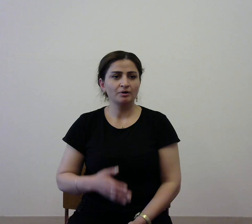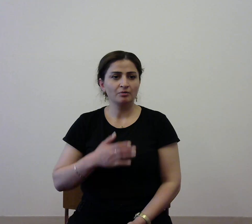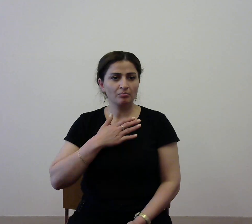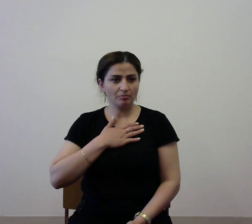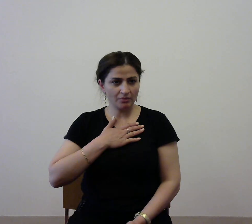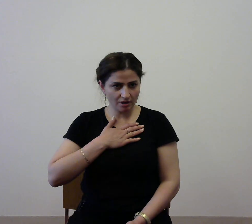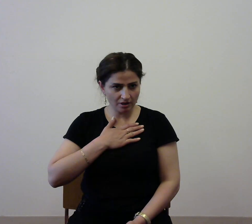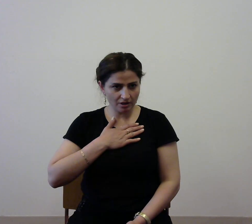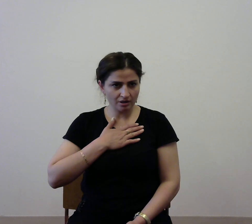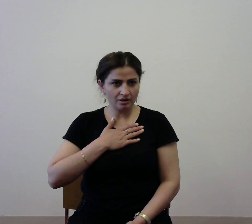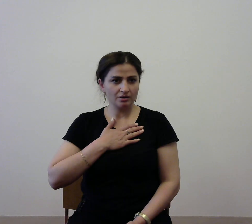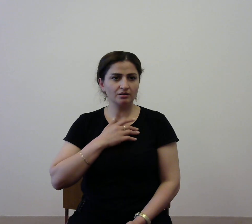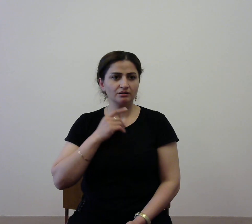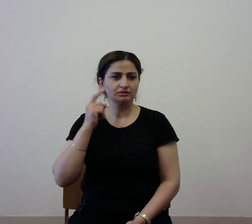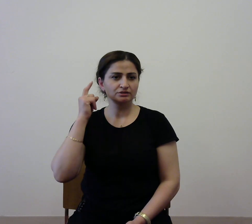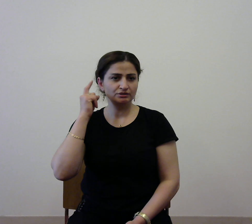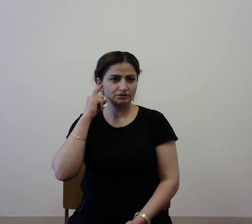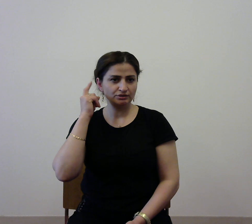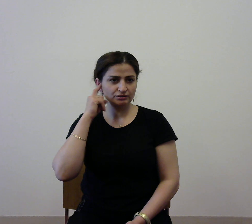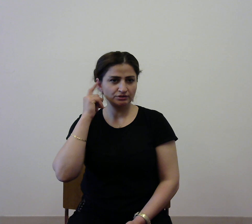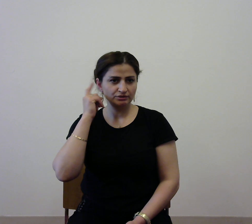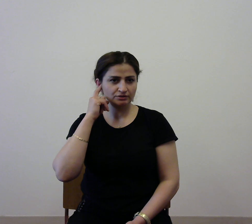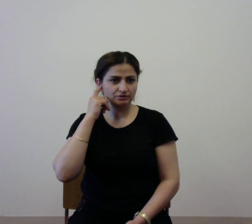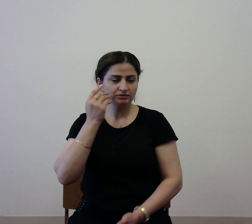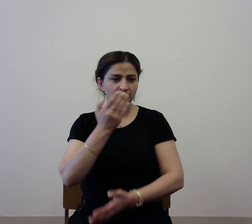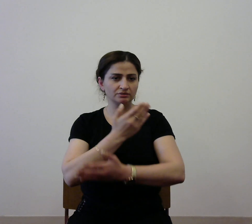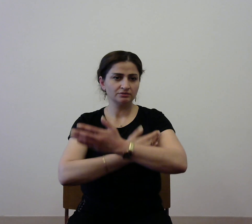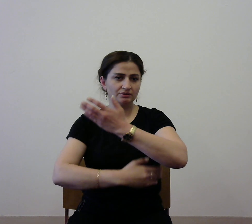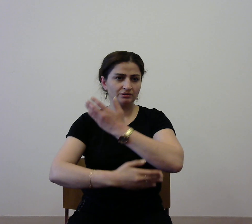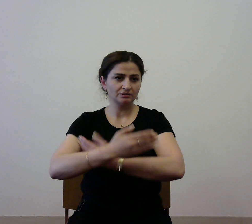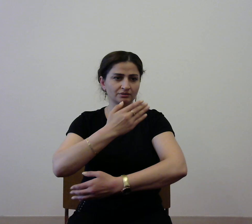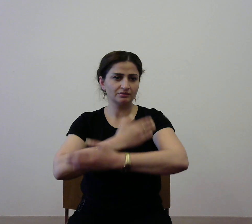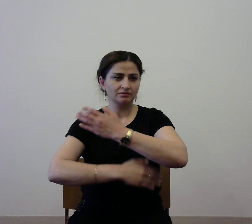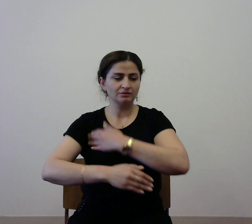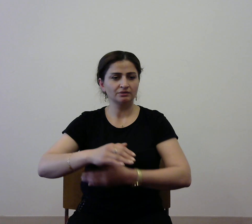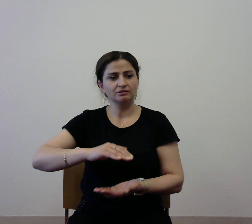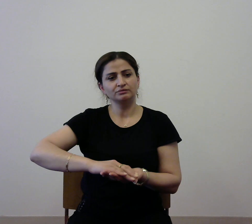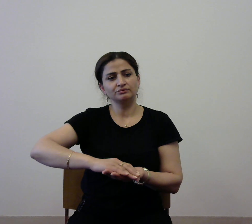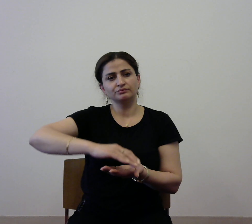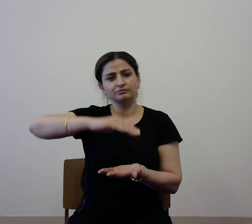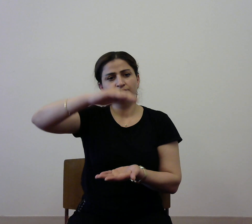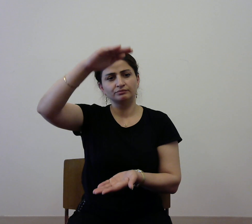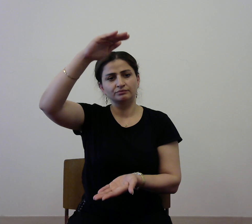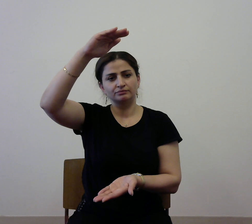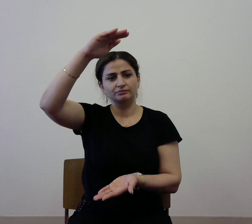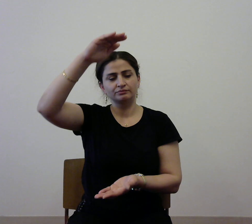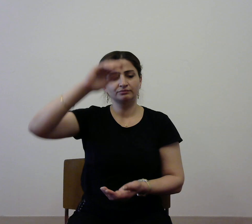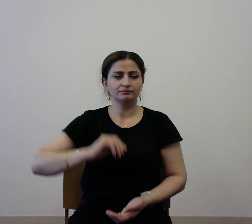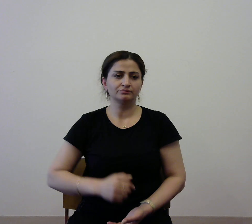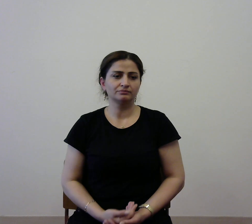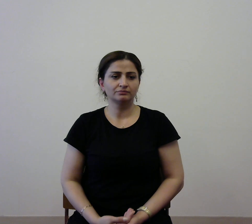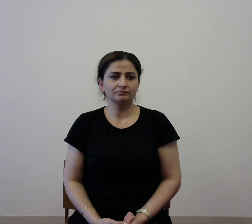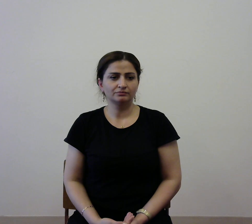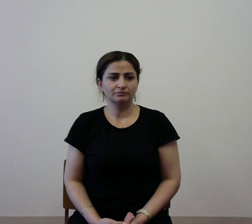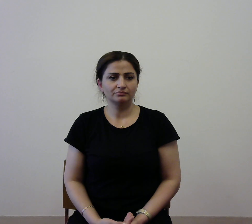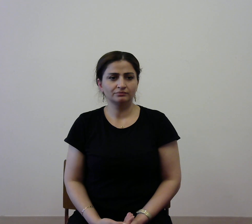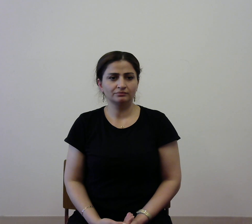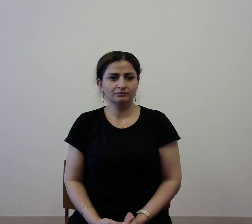Mənə III dərəcə müddətsiz əlillik verilib